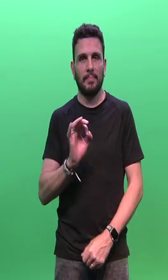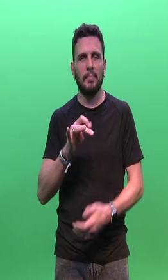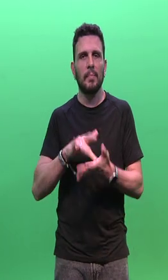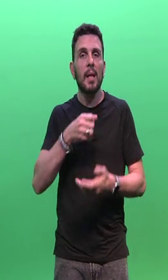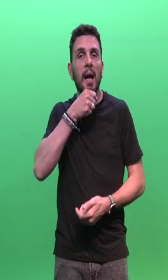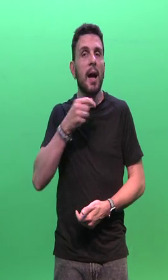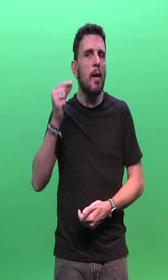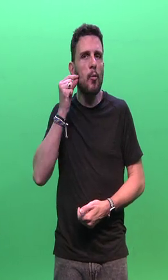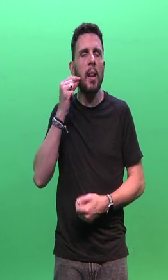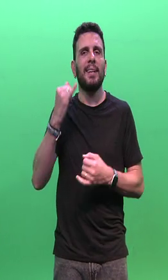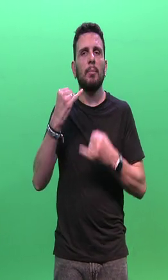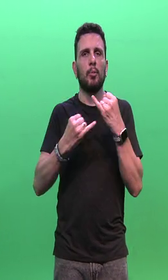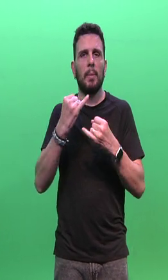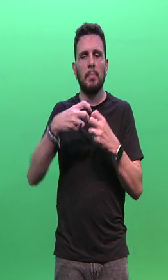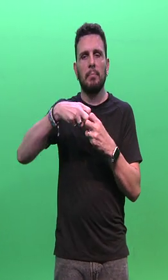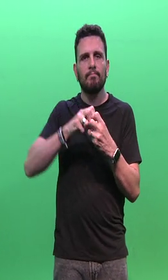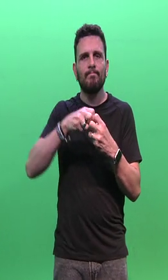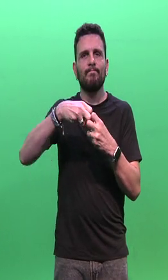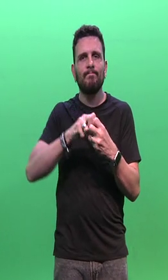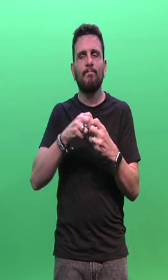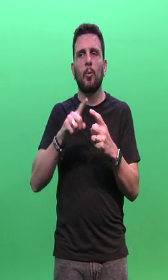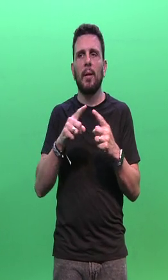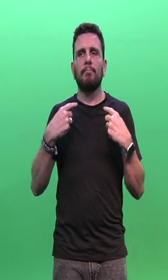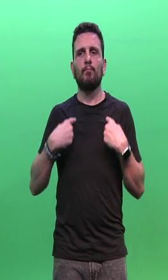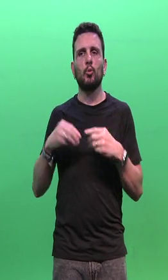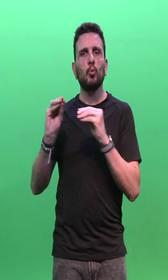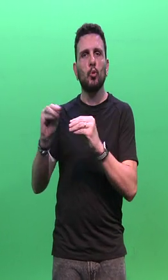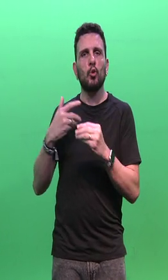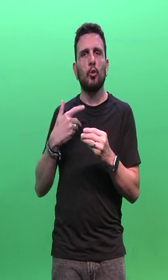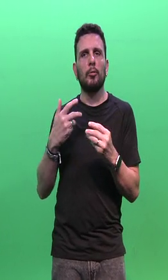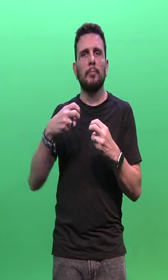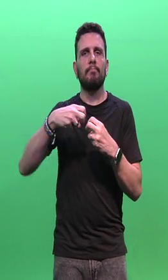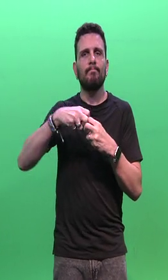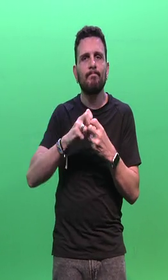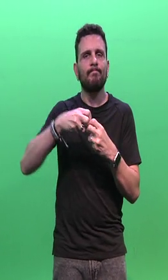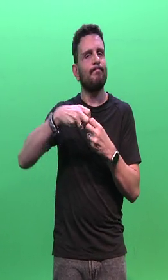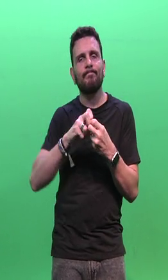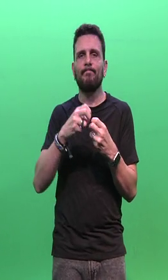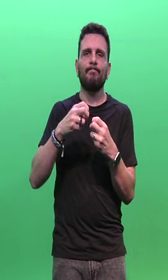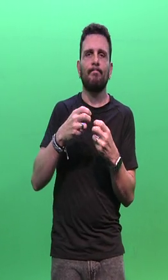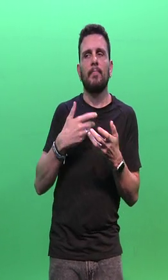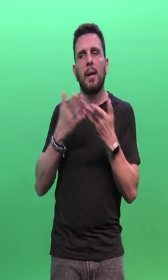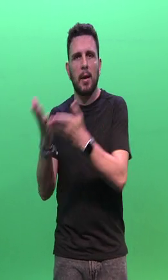Sí, la meva àvia té problemes amb les articulacions, no pot moure's bé i l'hem d'ajudar.